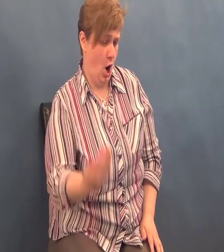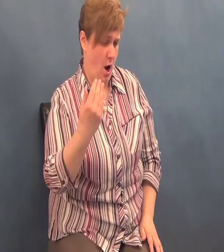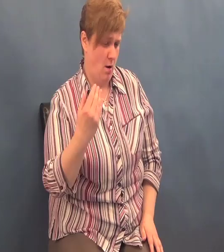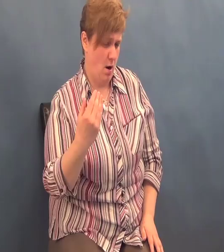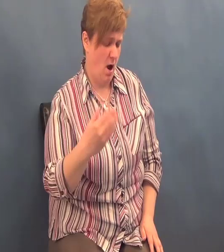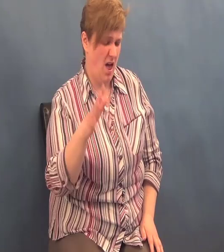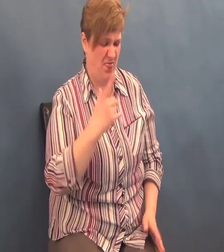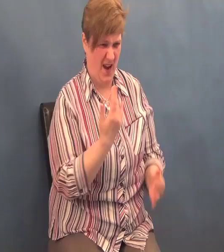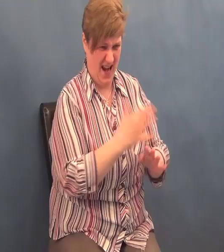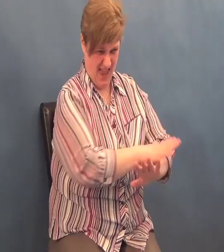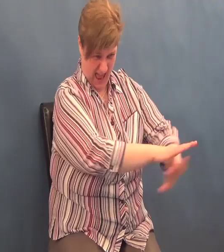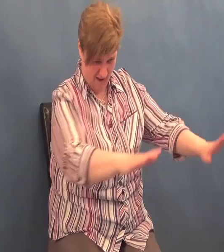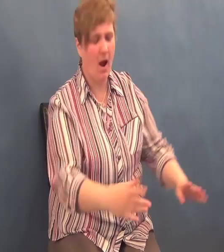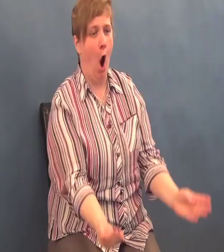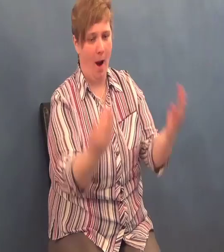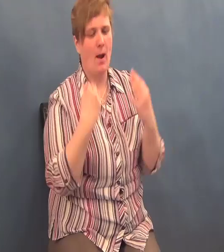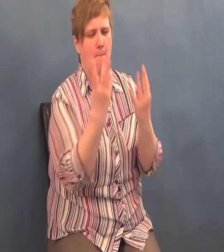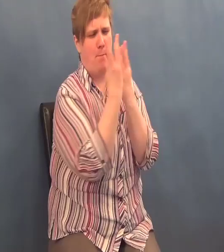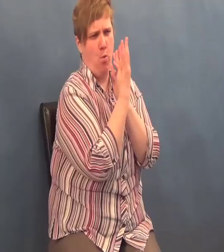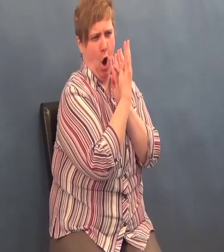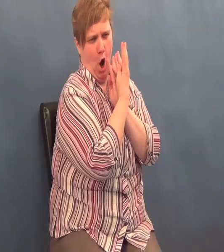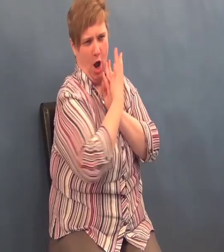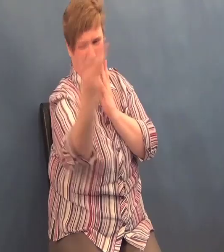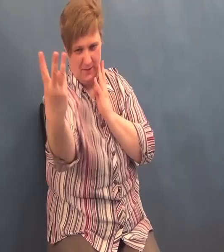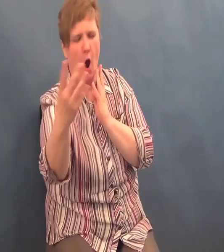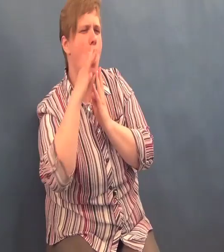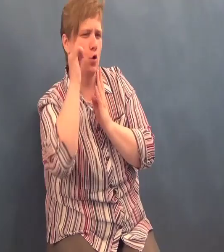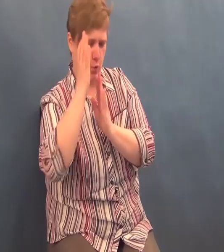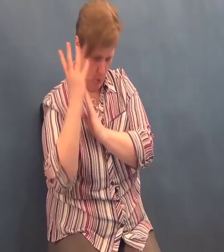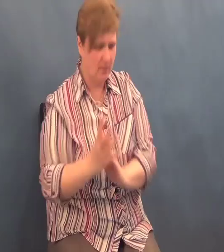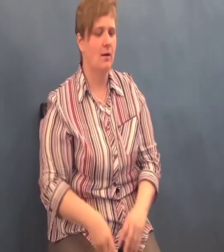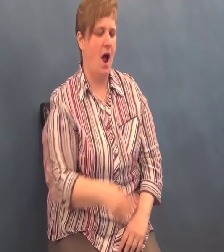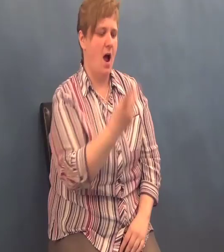Jest trawa, a przed nią jest żółty płot.